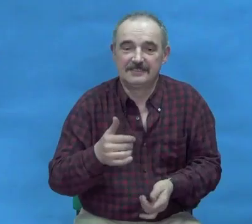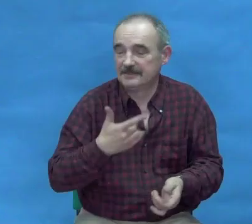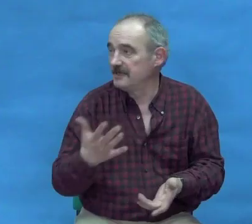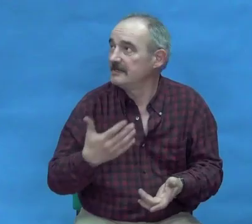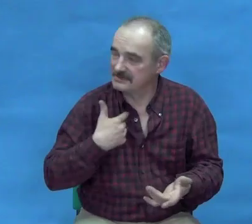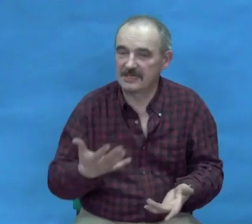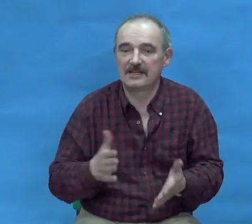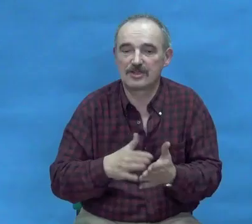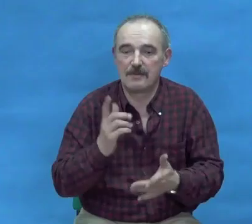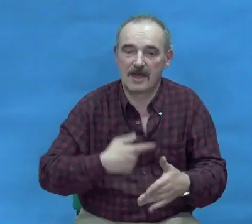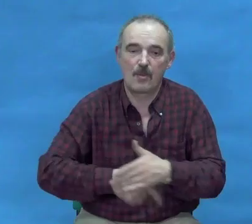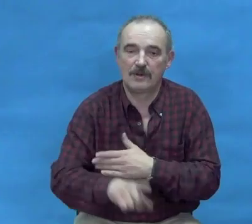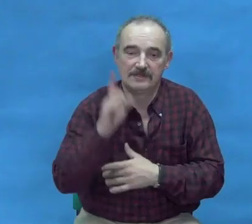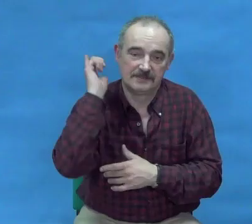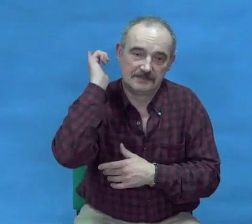Chciał uciec na rowerze do domu.